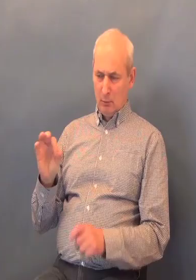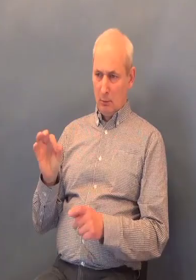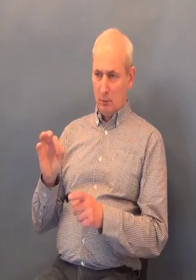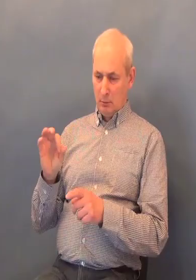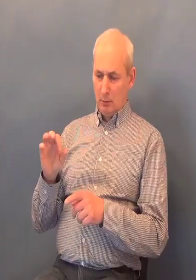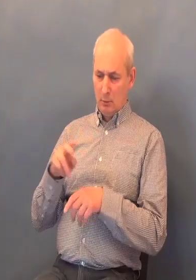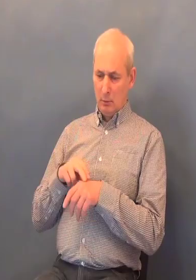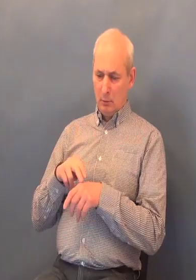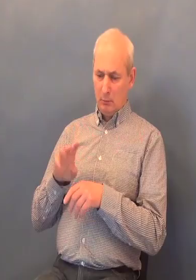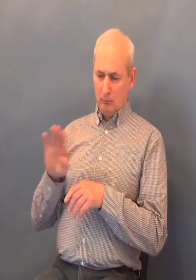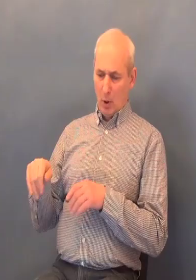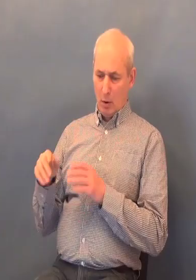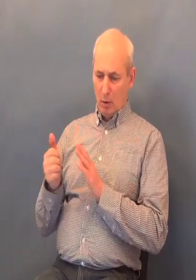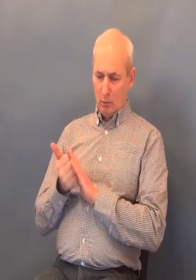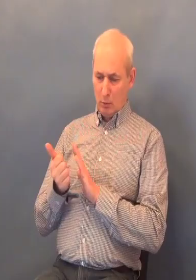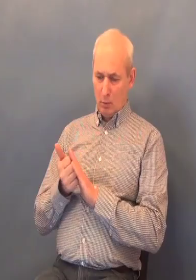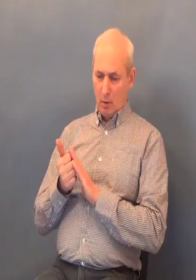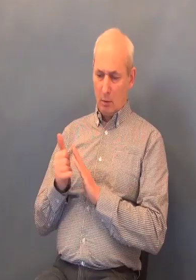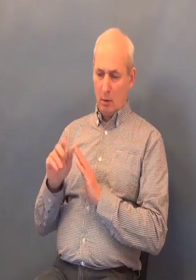Środa, godzina... po szesnastej.